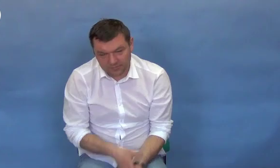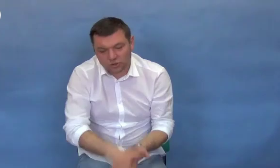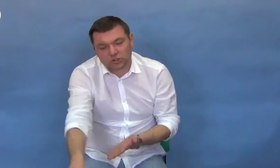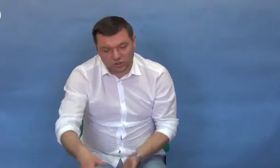Ślisko.